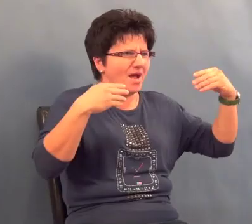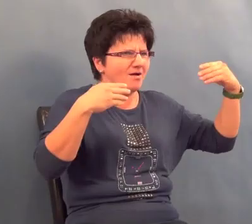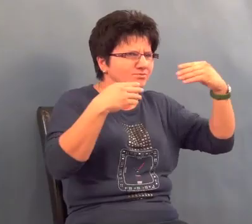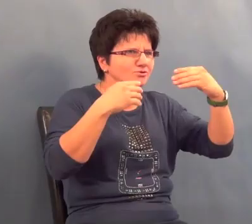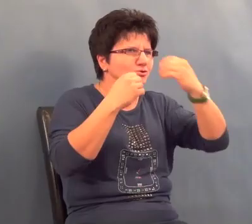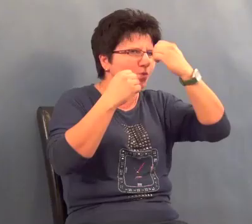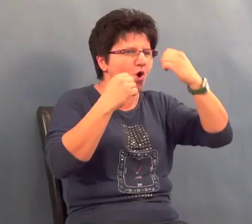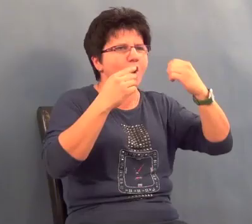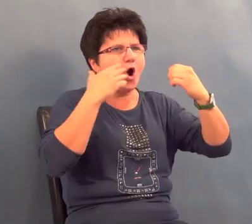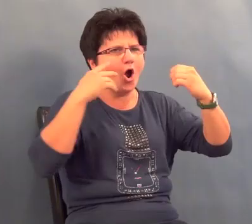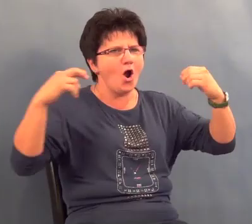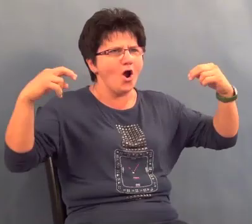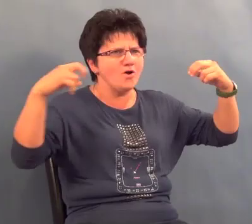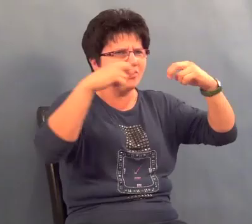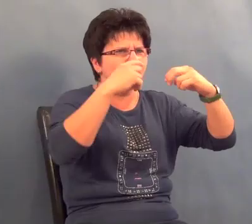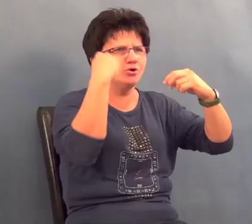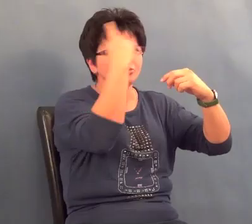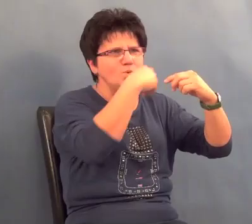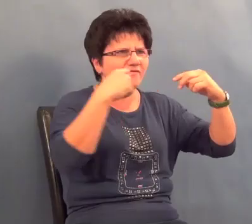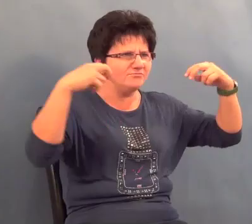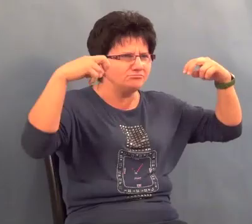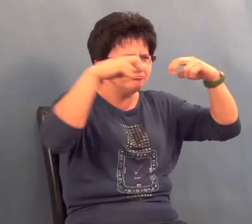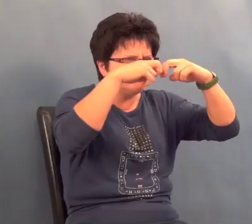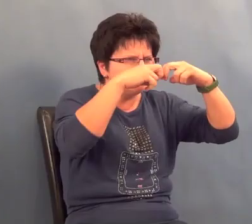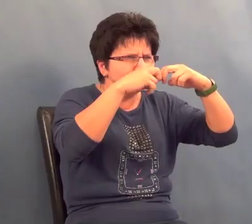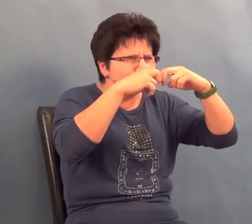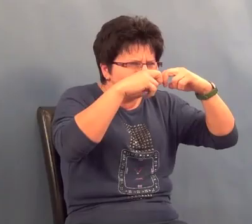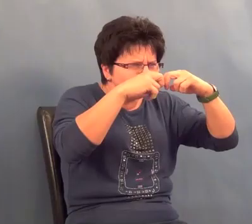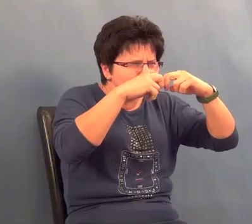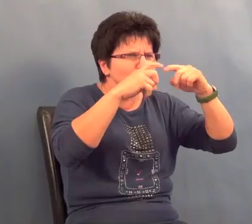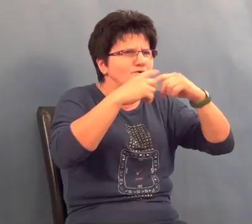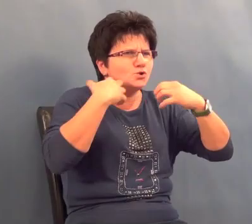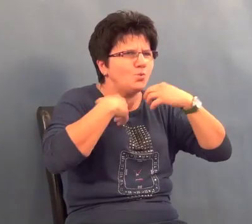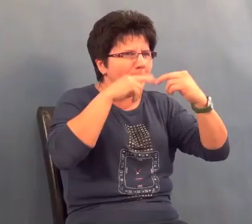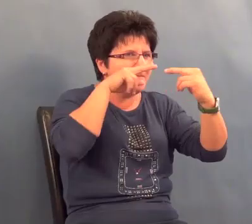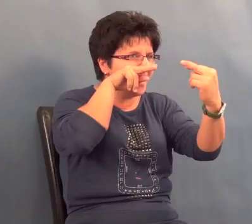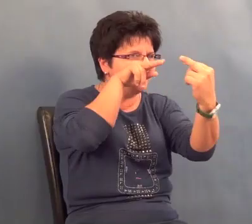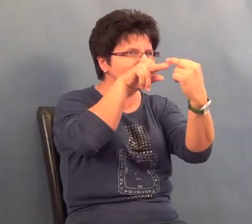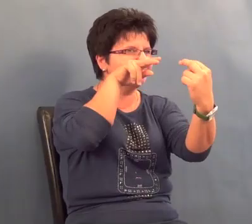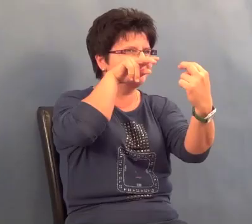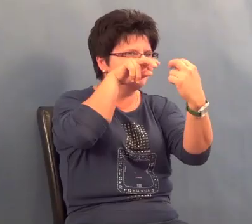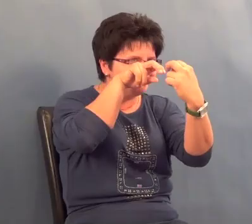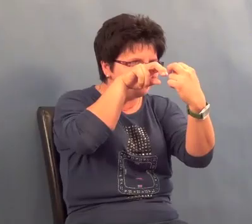Ryba i kot zbliżają się do siebie przez szkło, prawie stykają się głowami, patrzą na siebie źli.